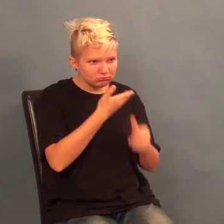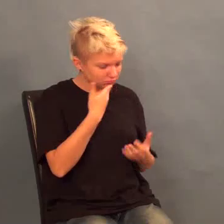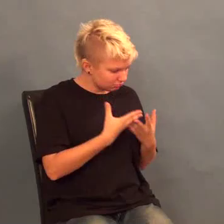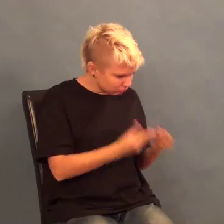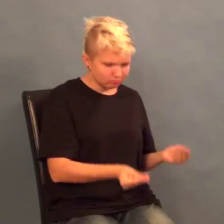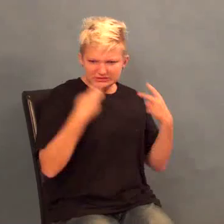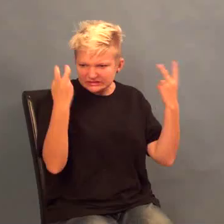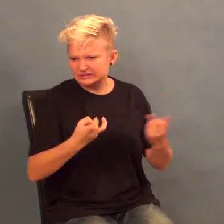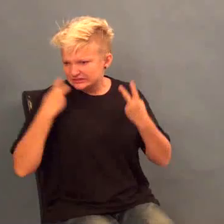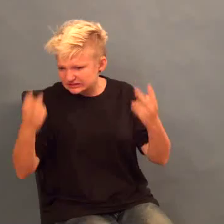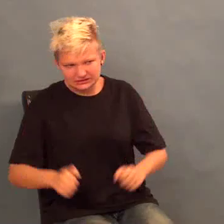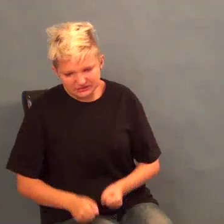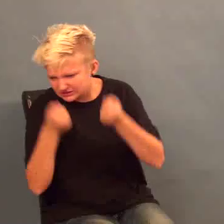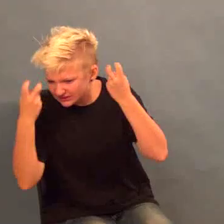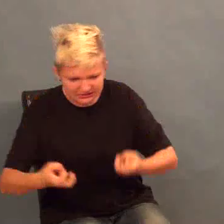Chłopiec i pies szukali żaby.